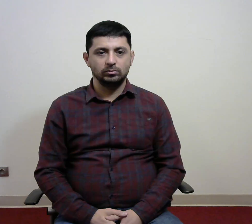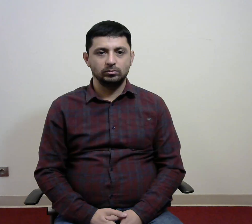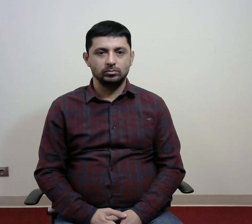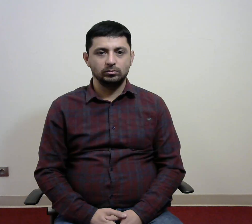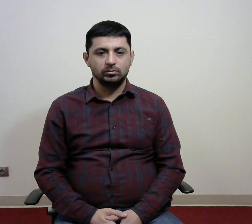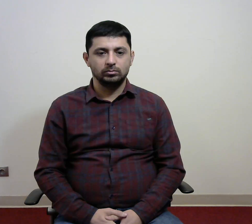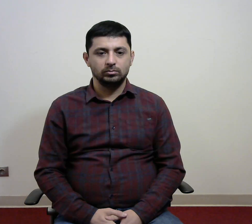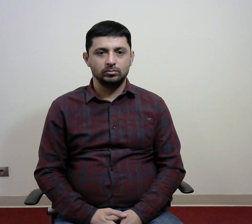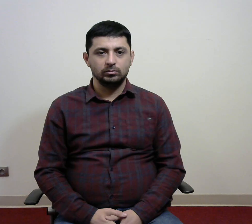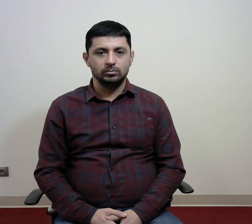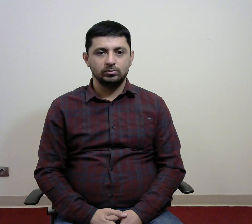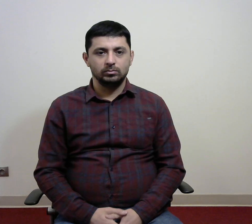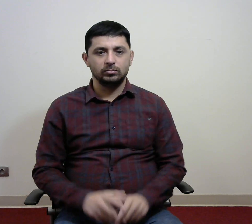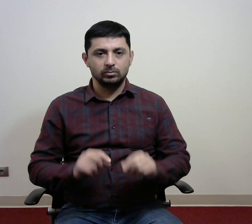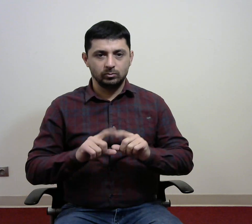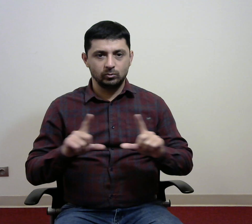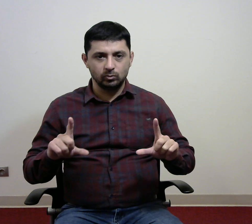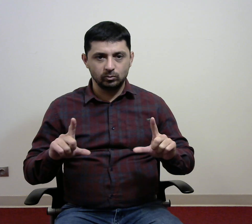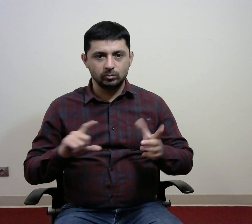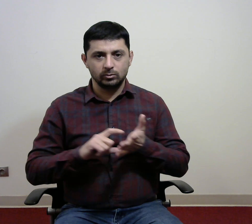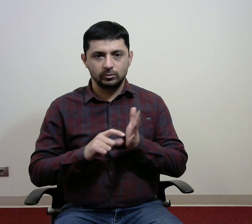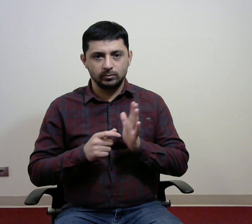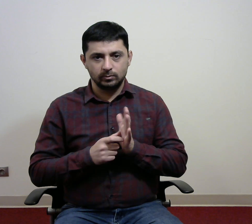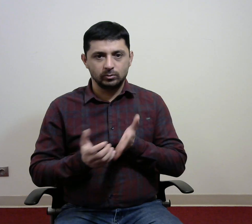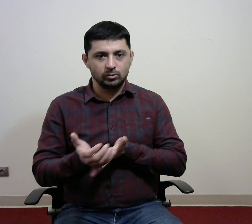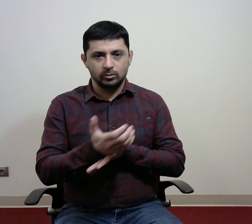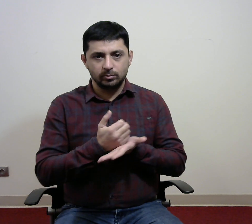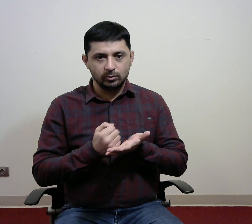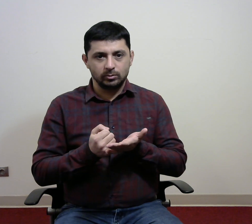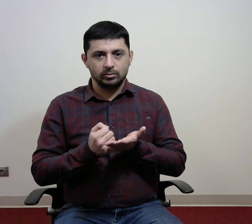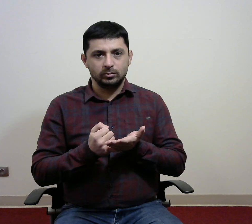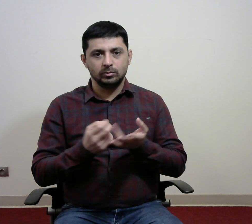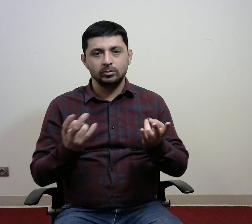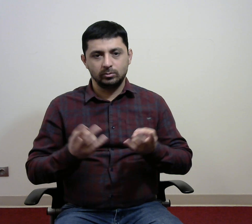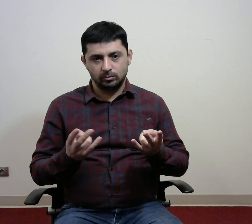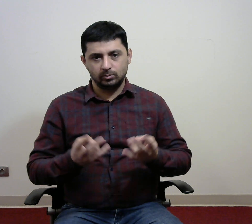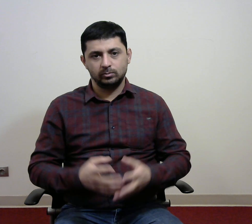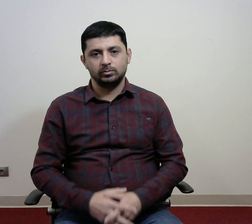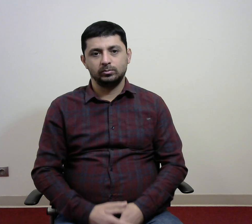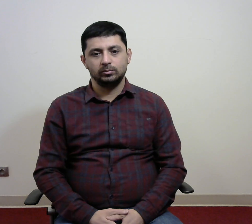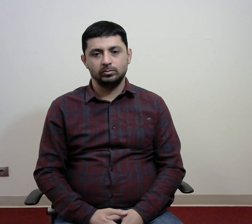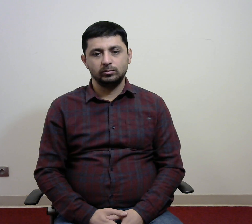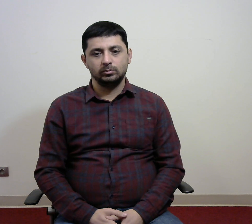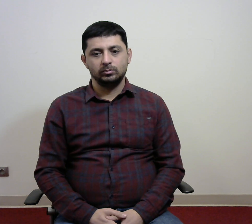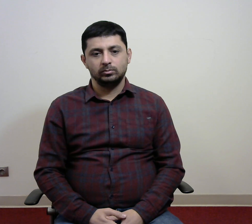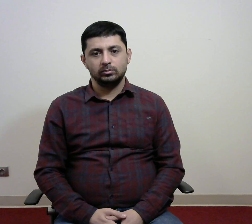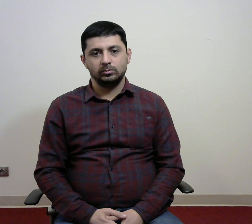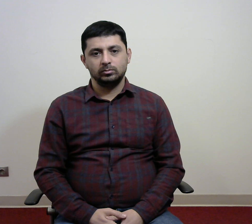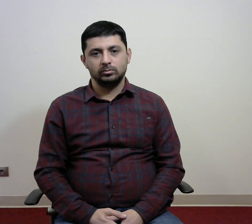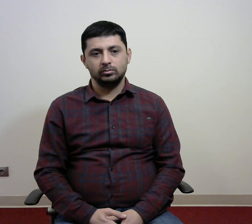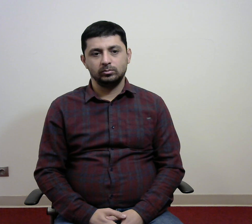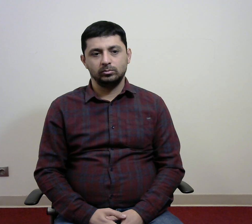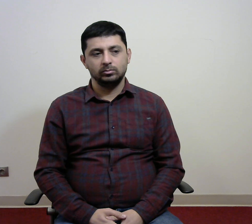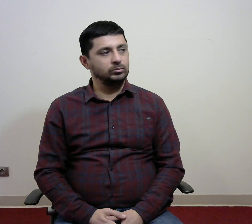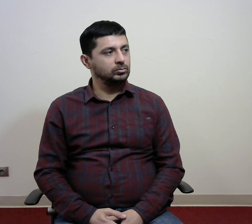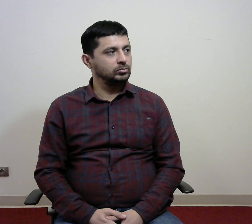Məktəbdə otaqları yığışdırmaq lazımdır